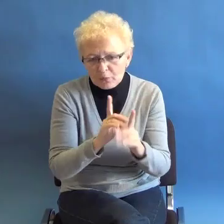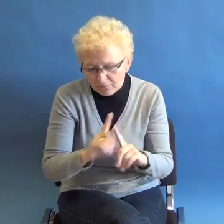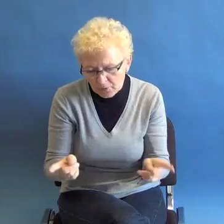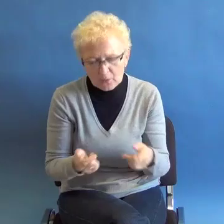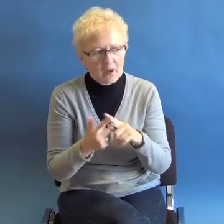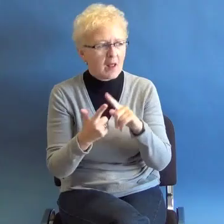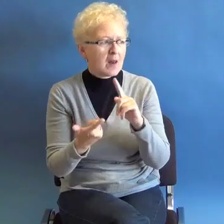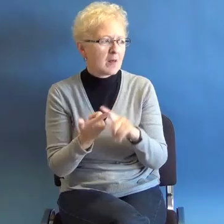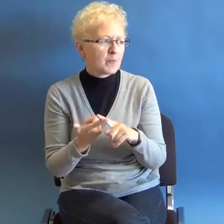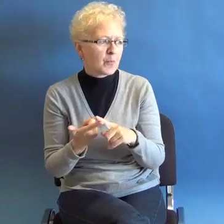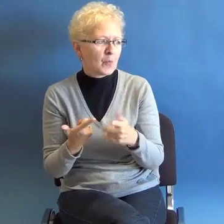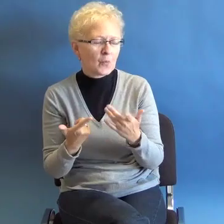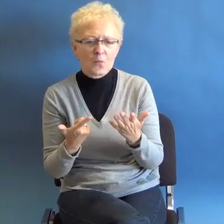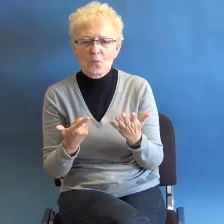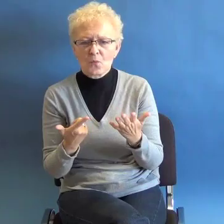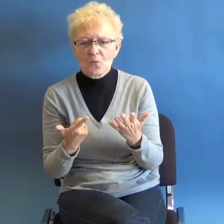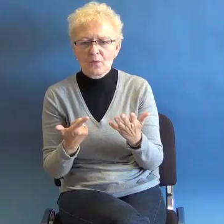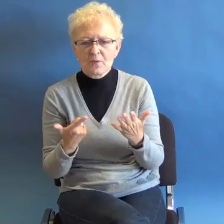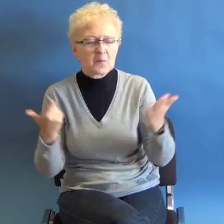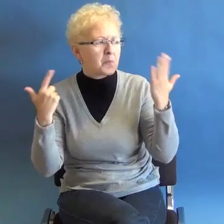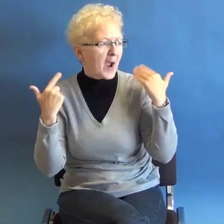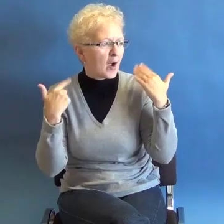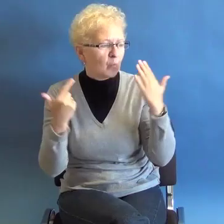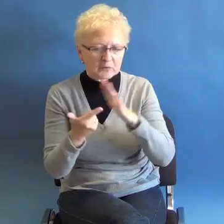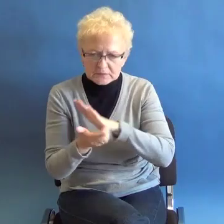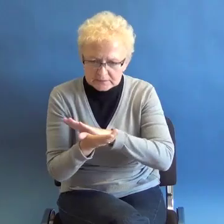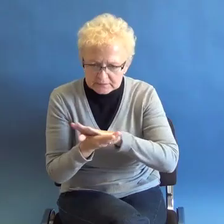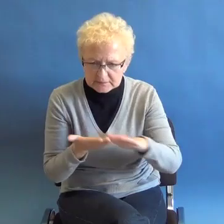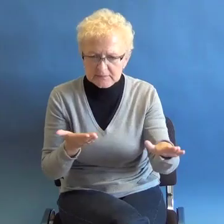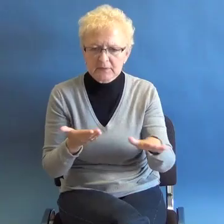Po drugie w parku powinno być czysto.